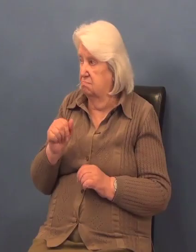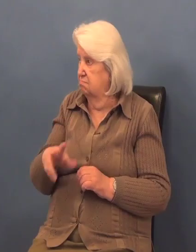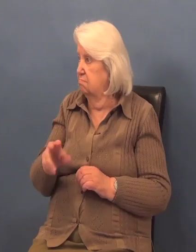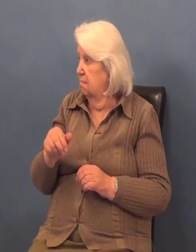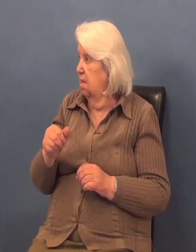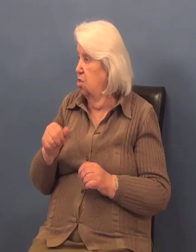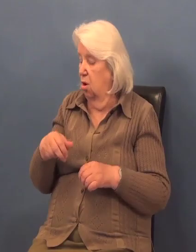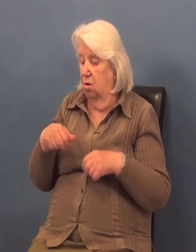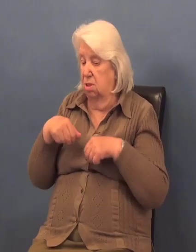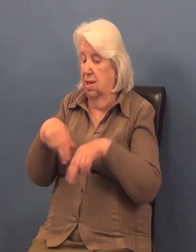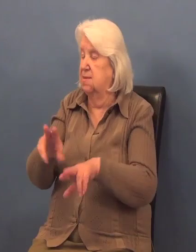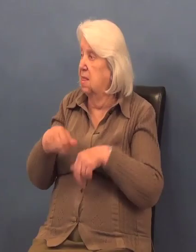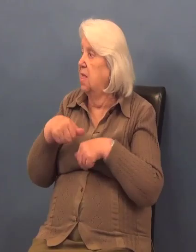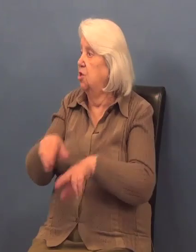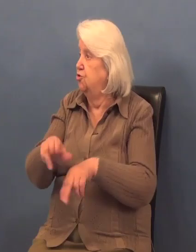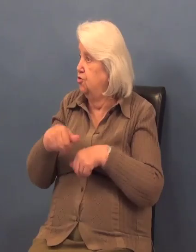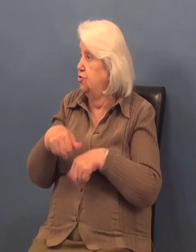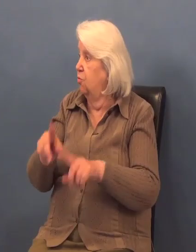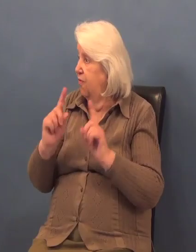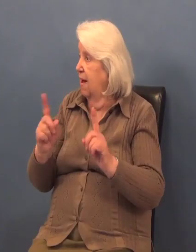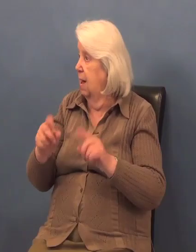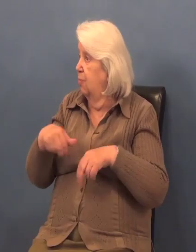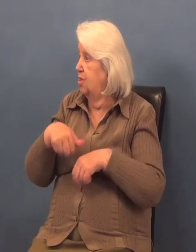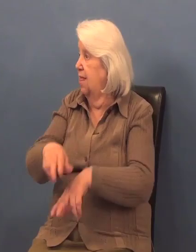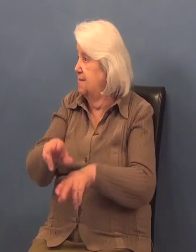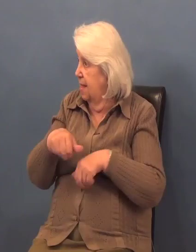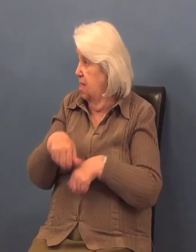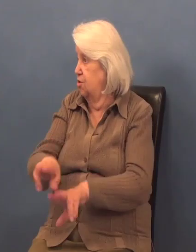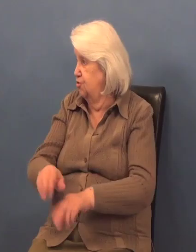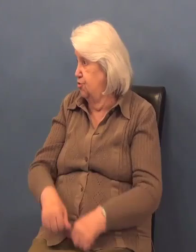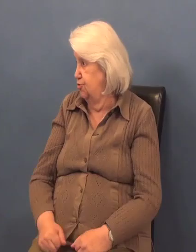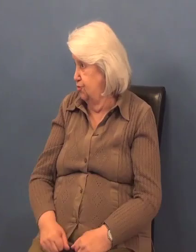Nadjeżdża, więc uwaga, bo nadjeżdża.